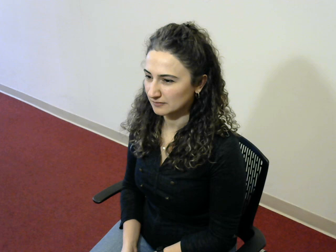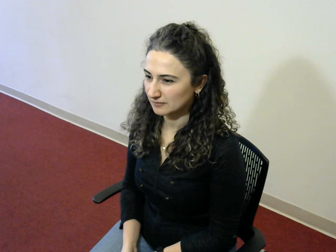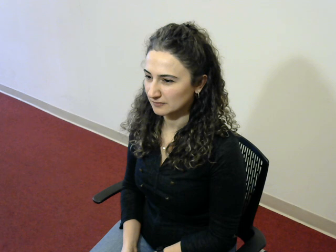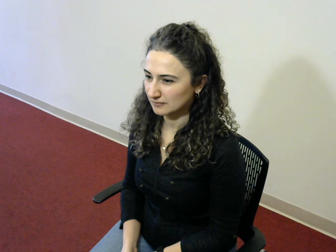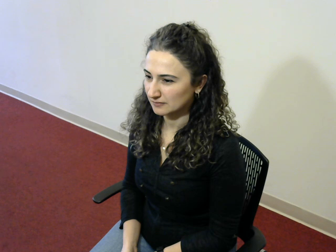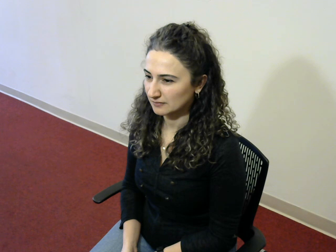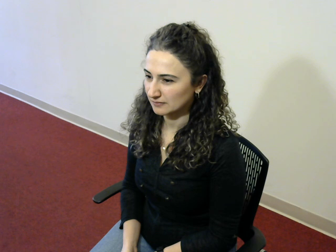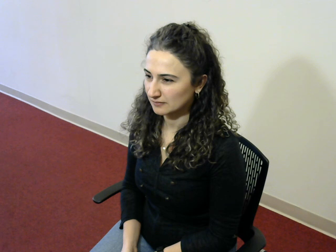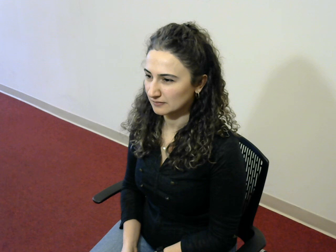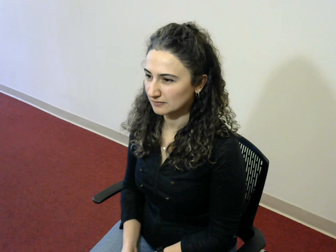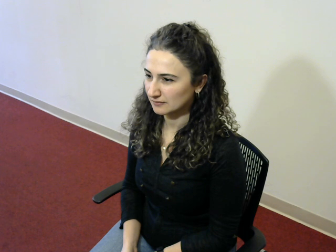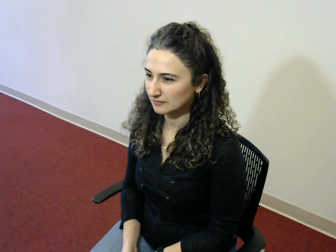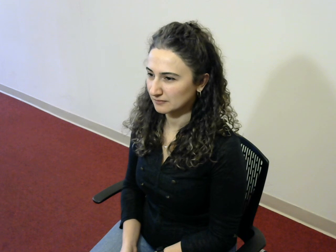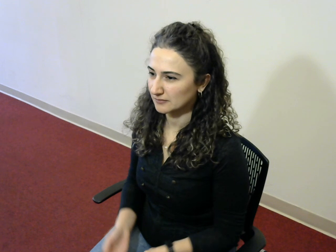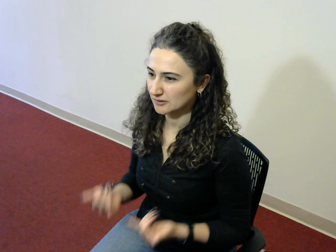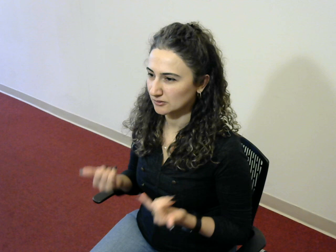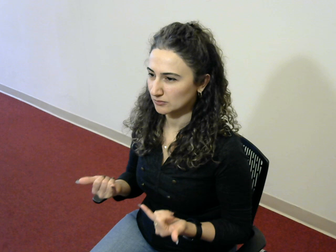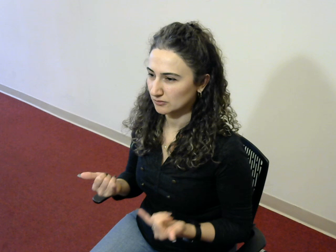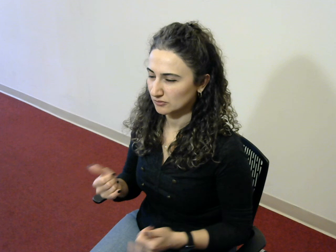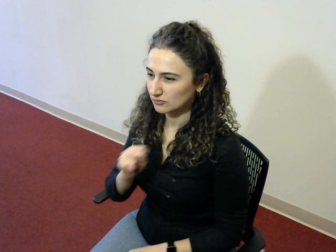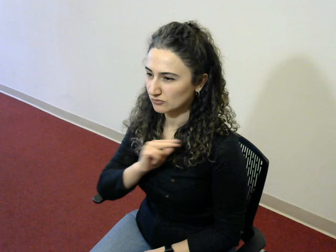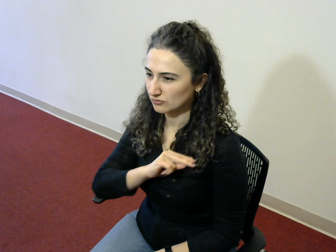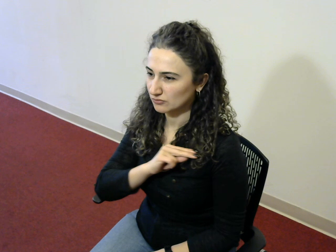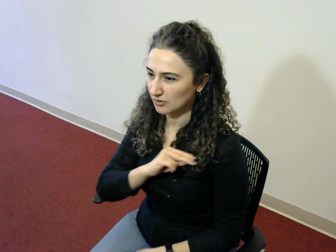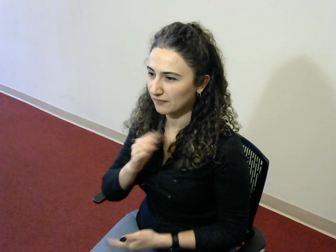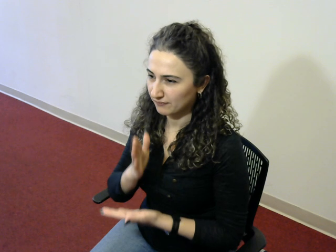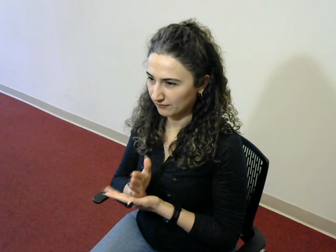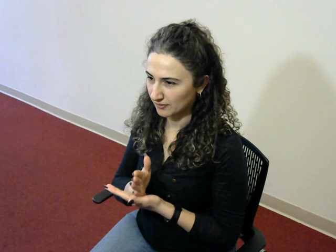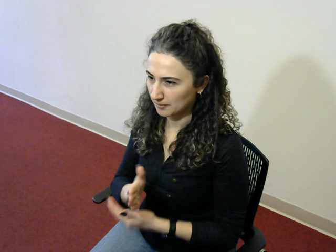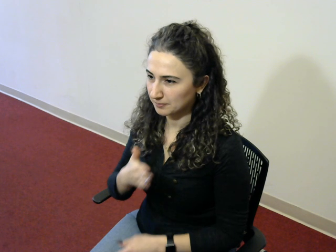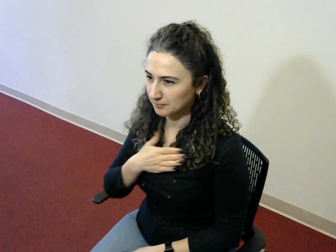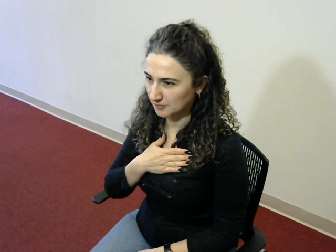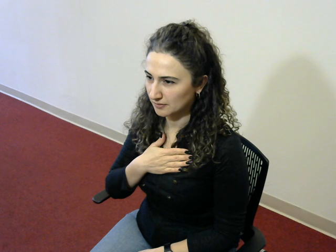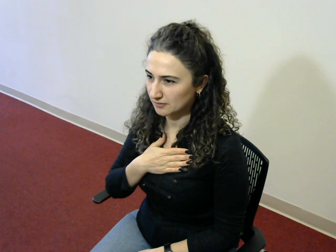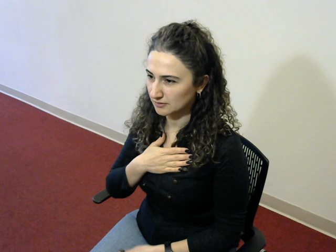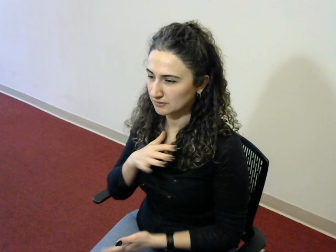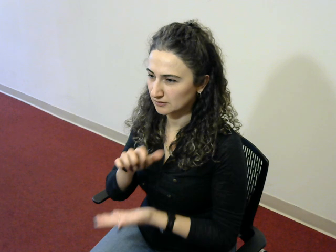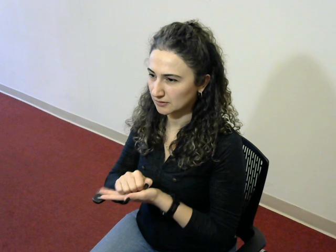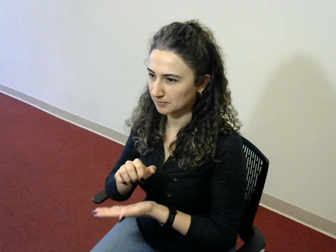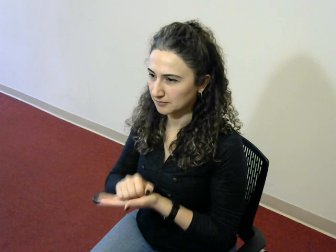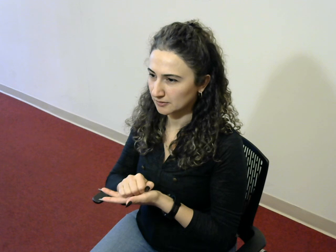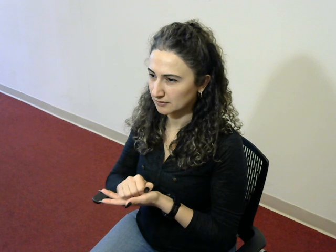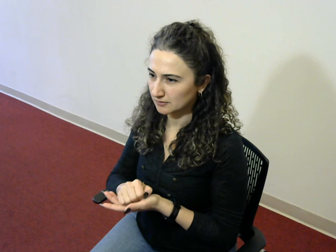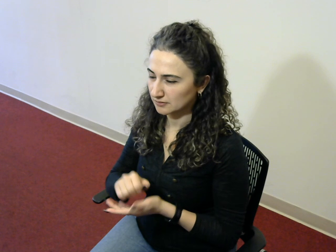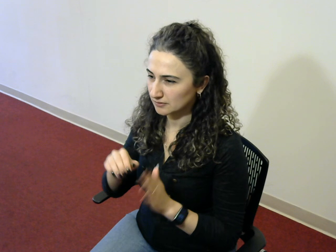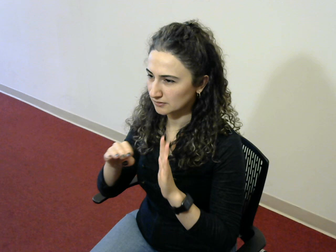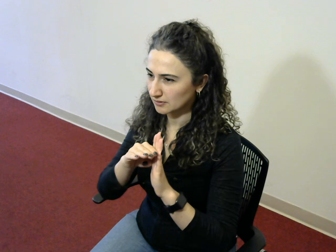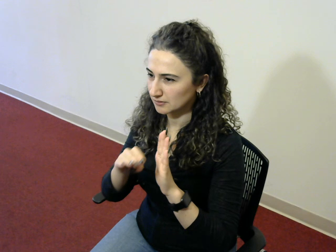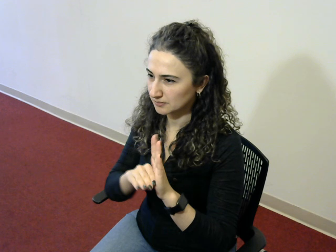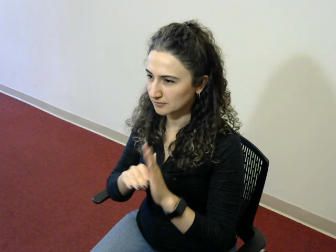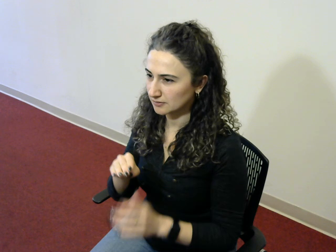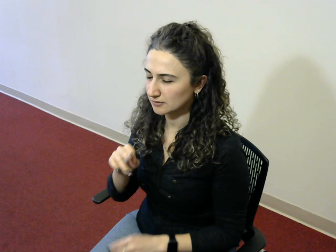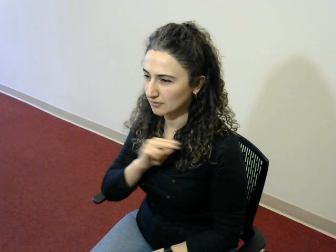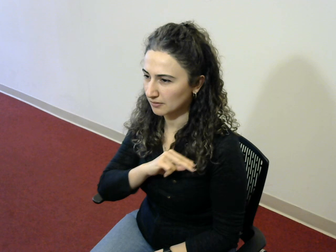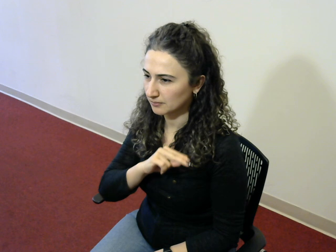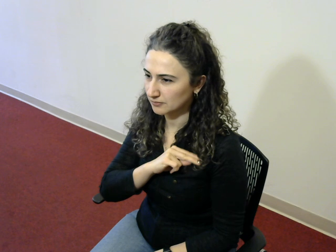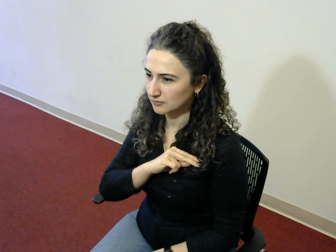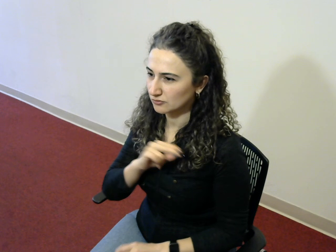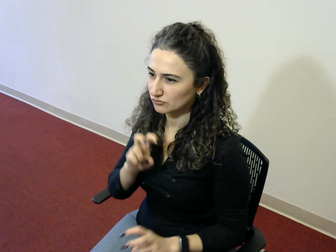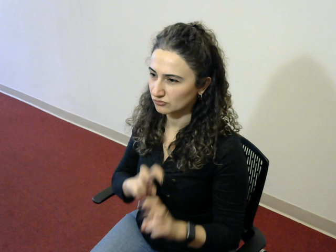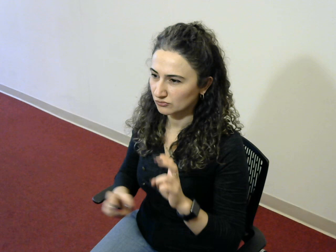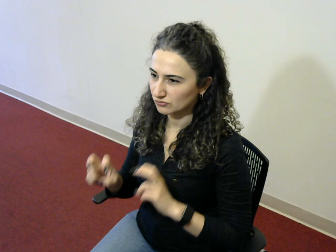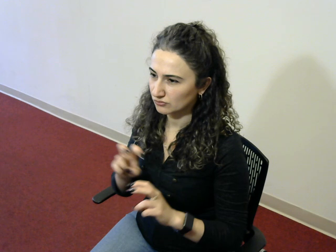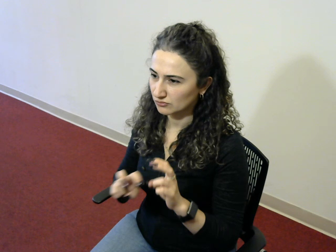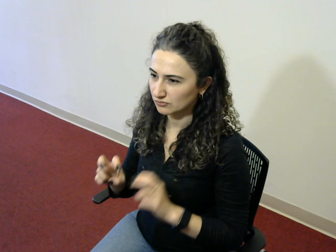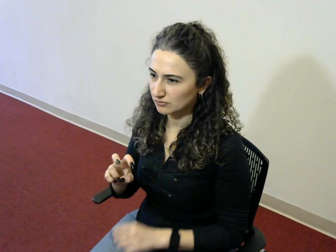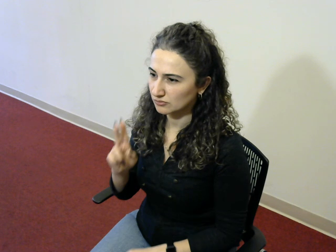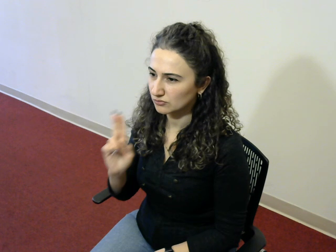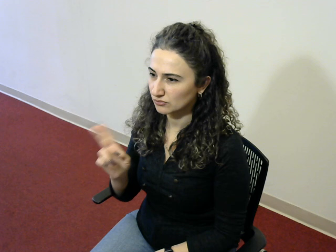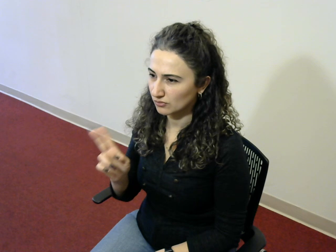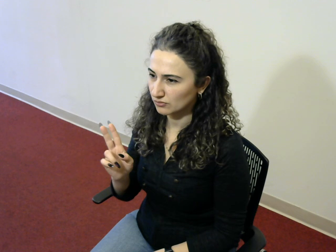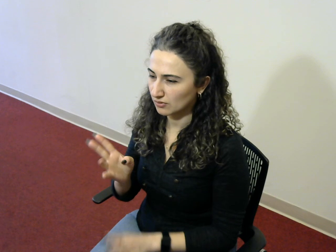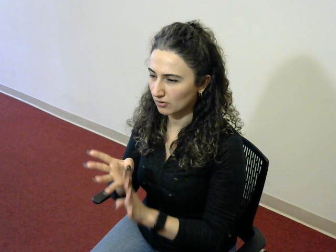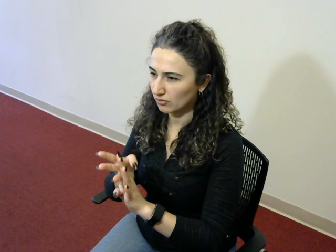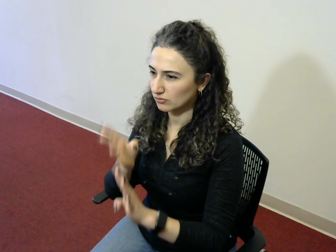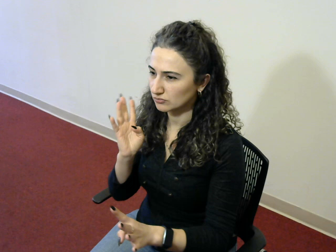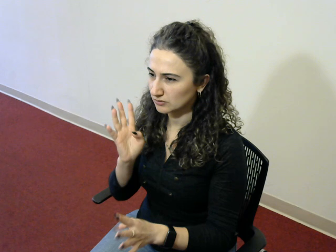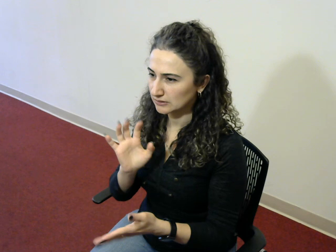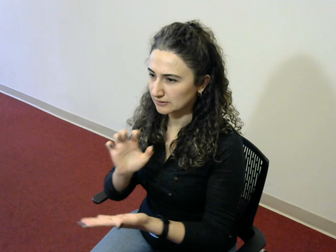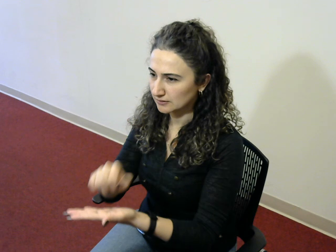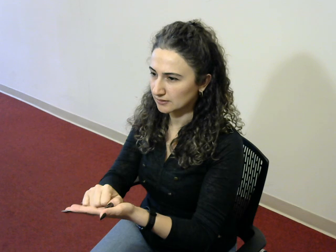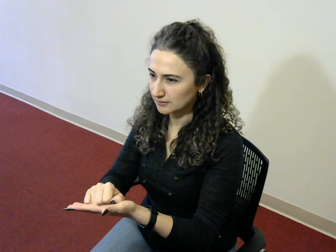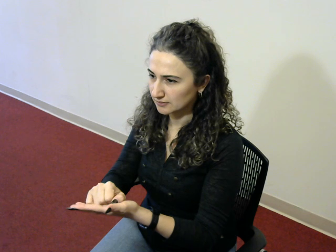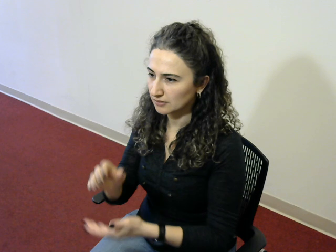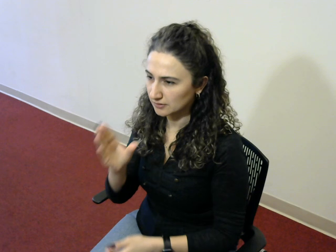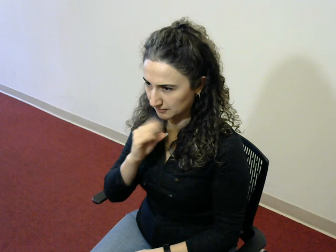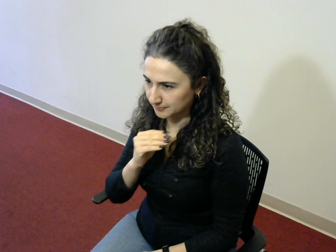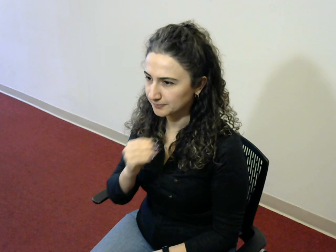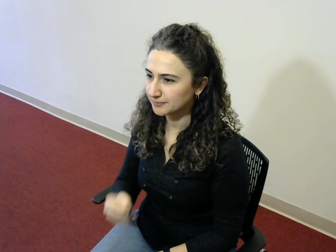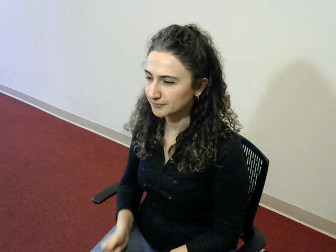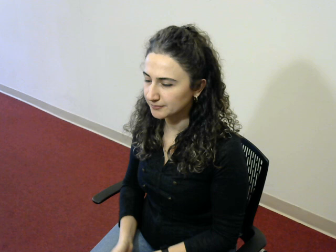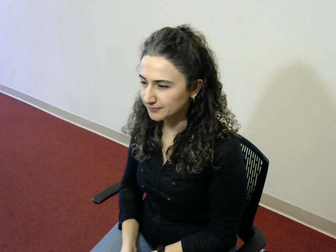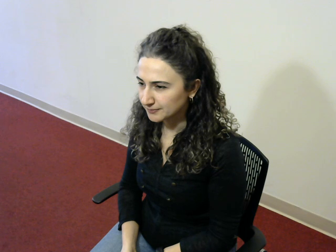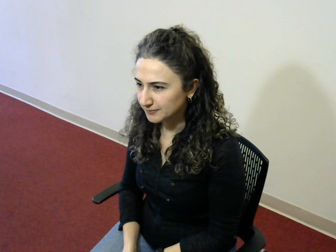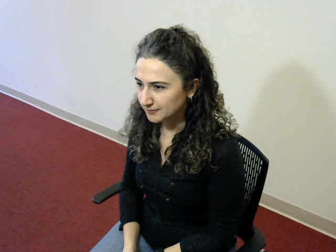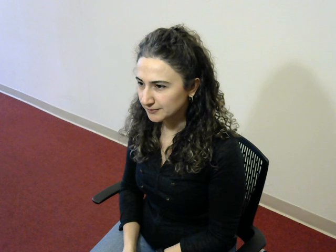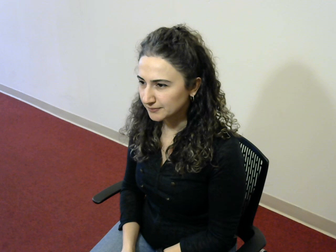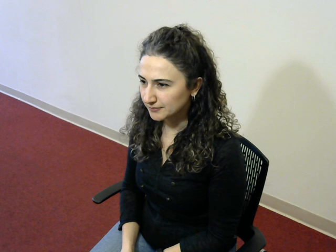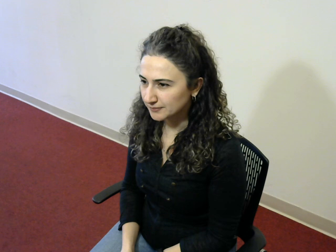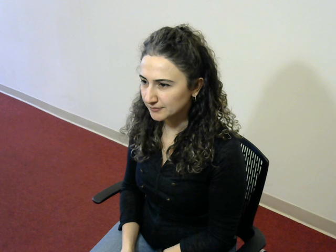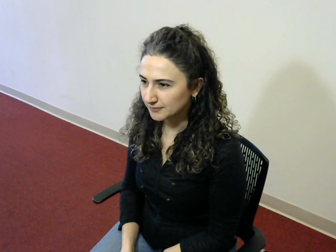İndi işim var, mən Məşğulluq sistemində iş axtaran kimi növbə tuta bilərəmmi?